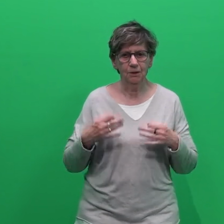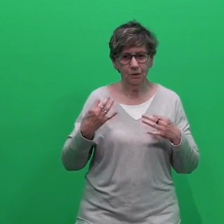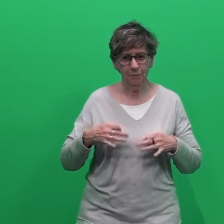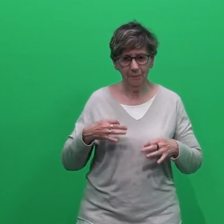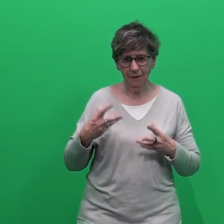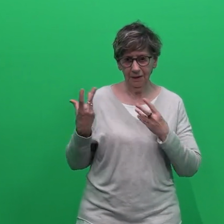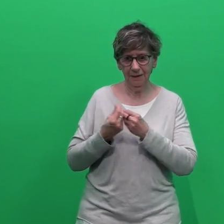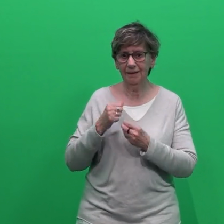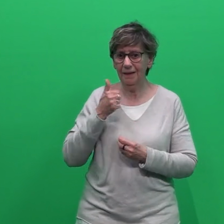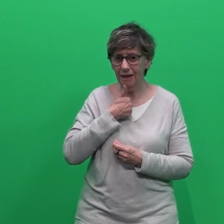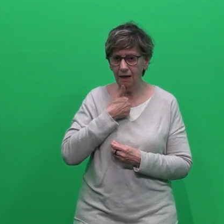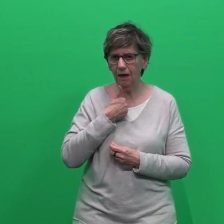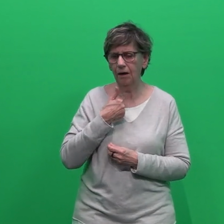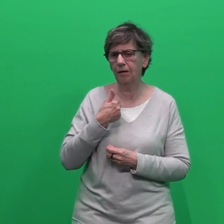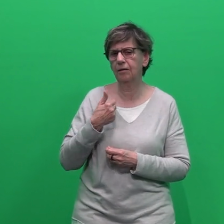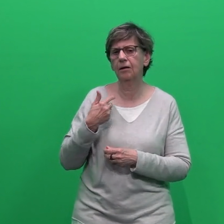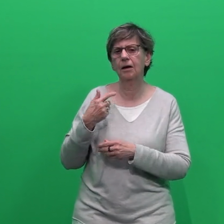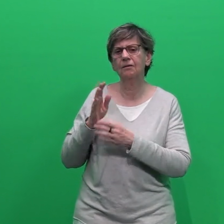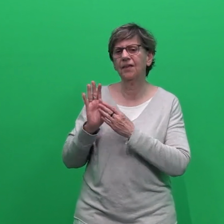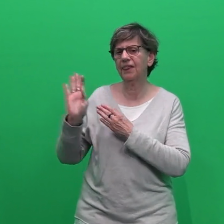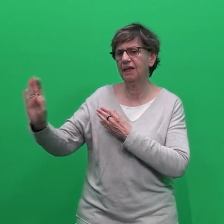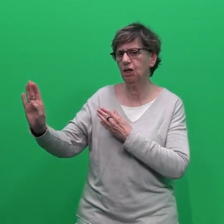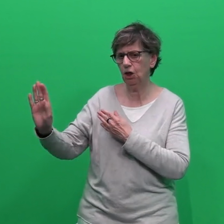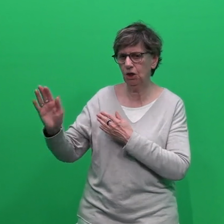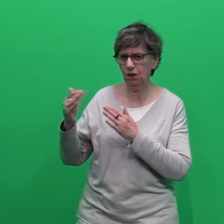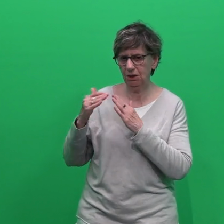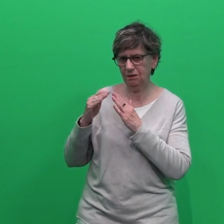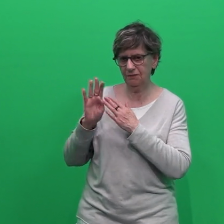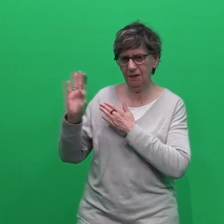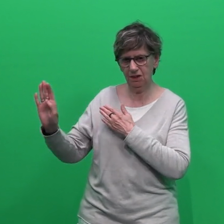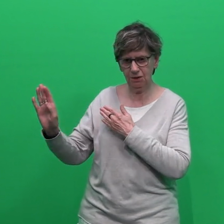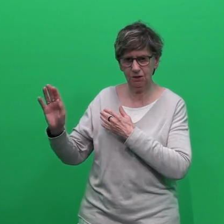Normalment estic amb el meu veí.